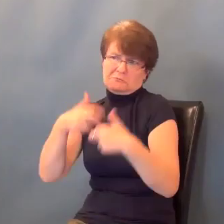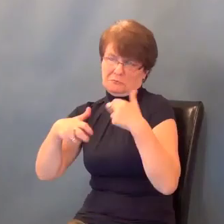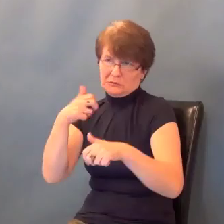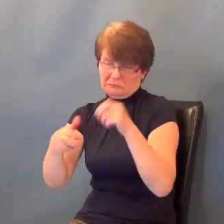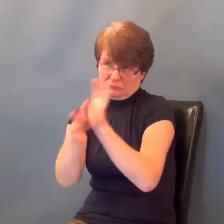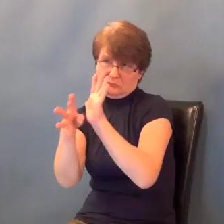Nie ma problemu.